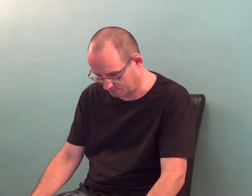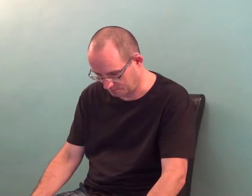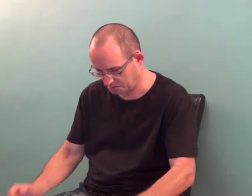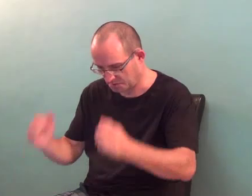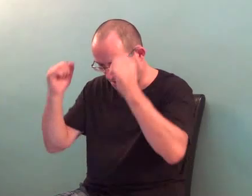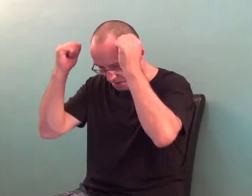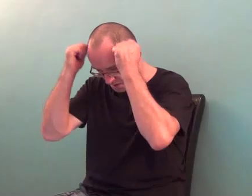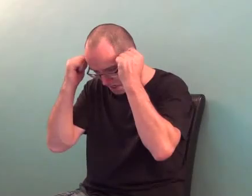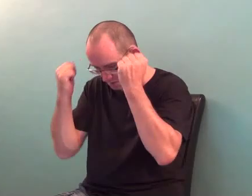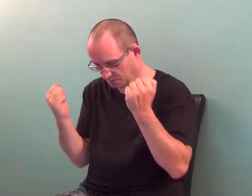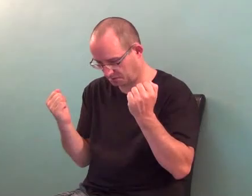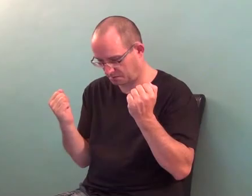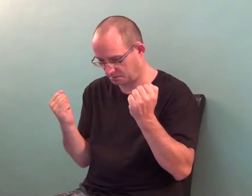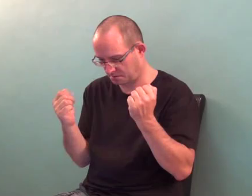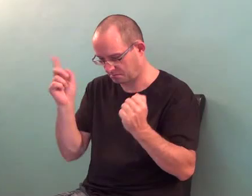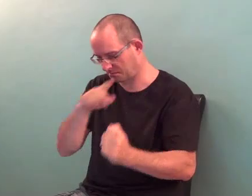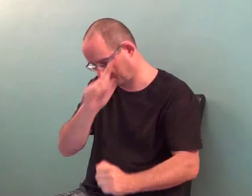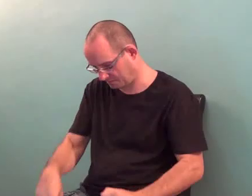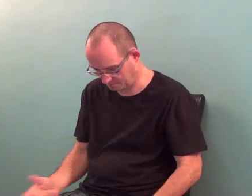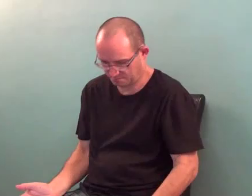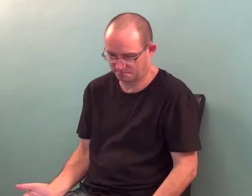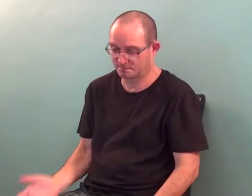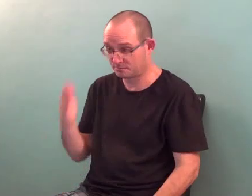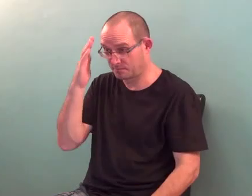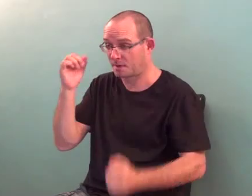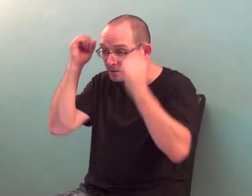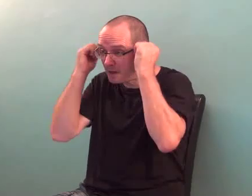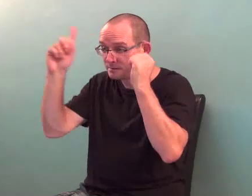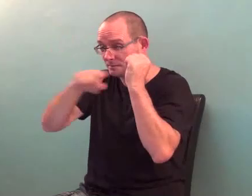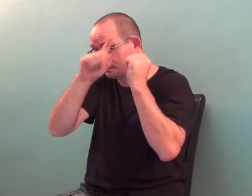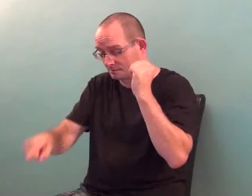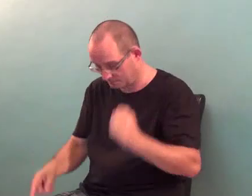Kask jest skreślony, wiesz?